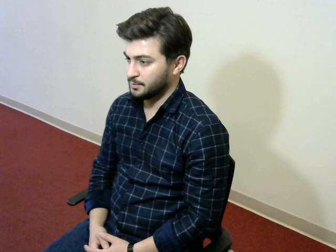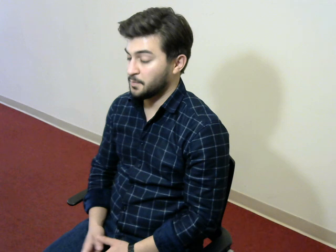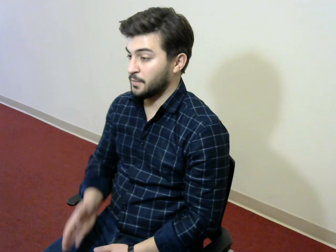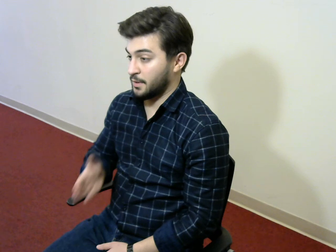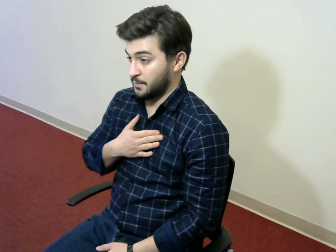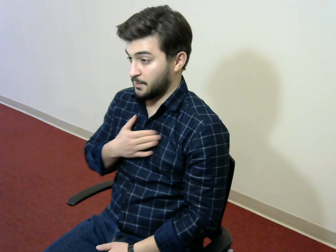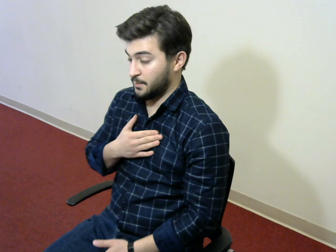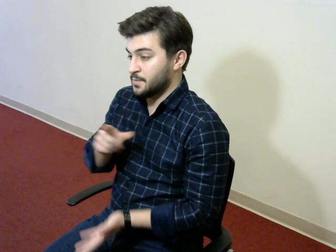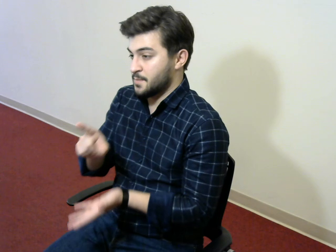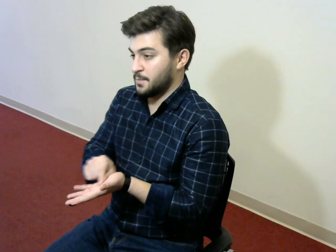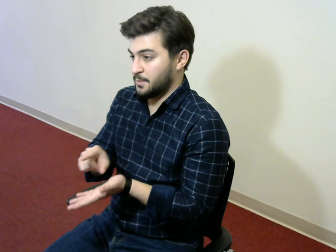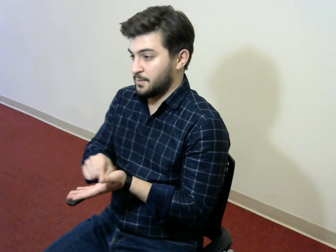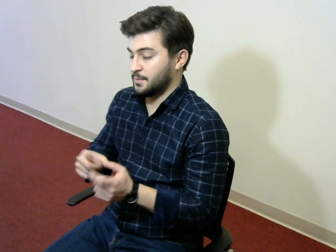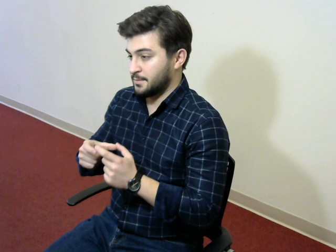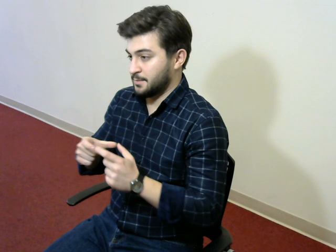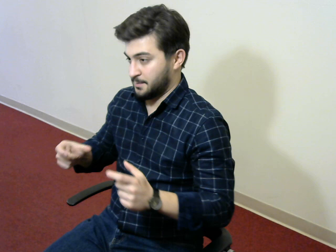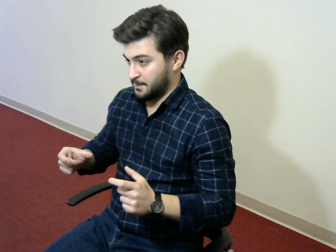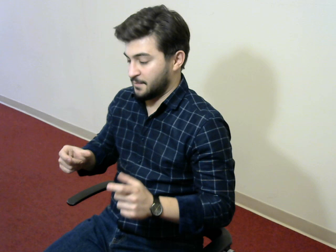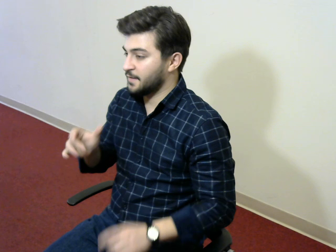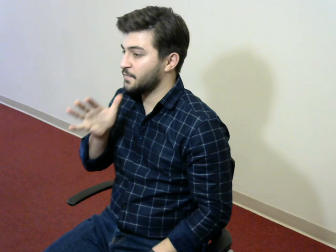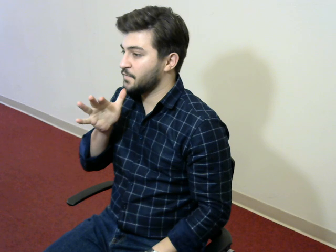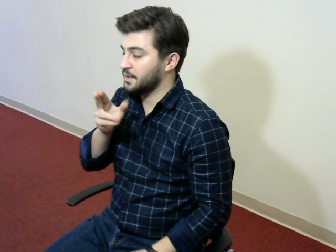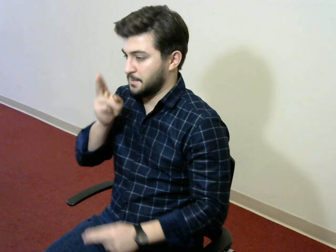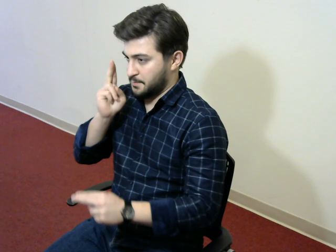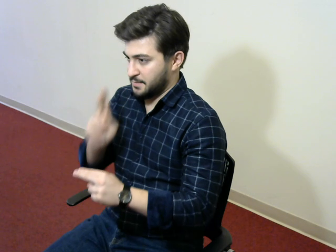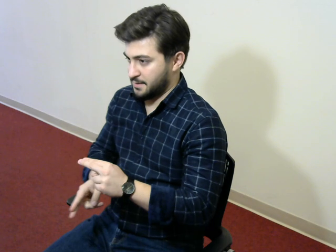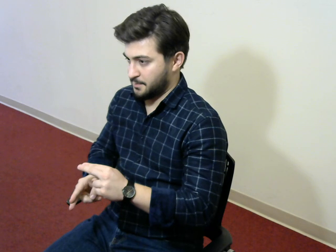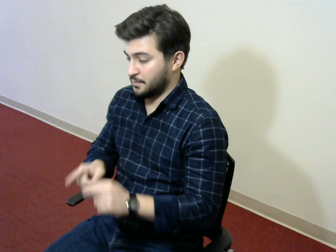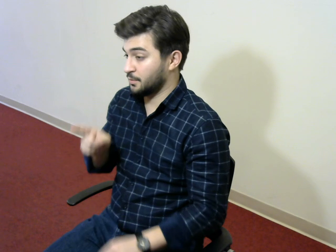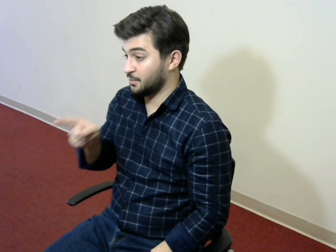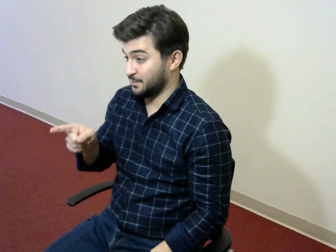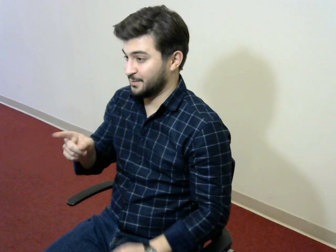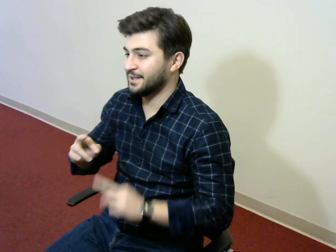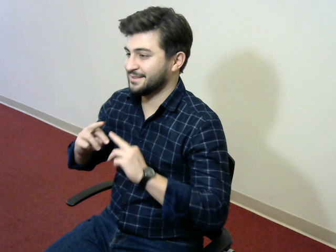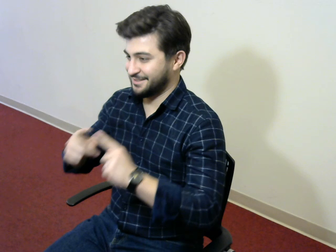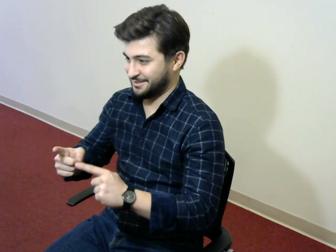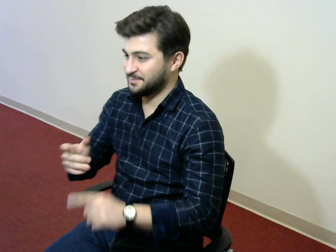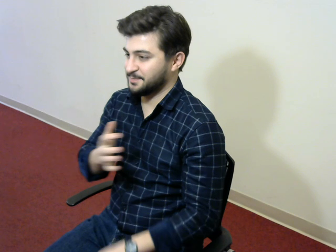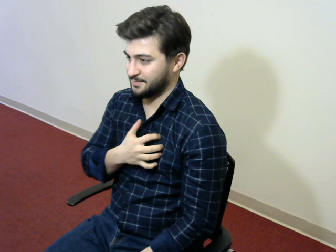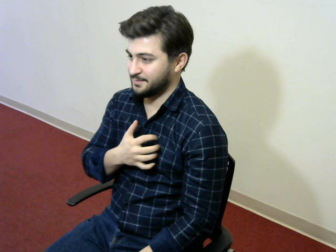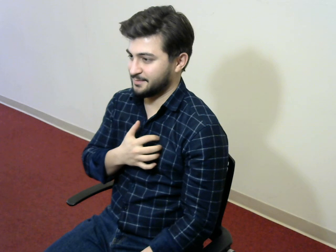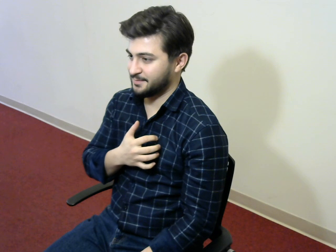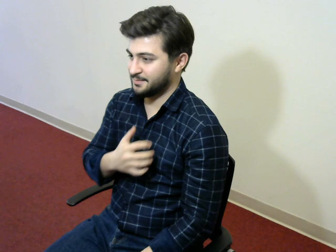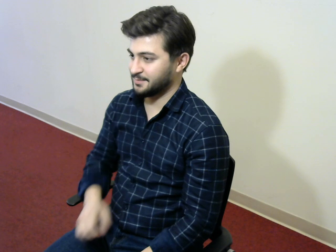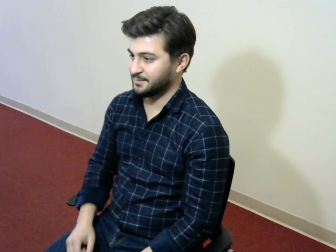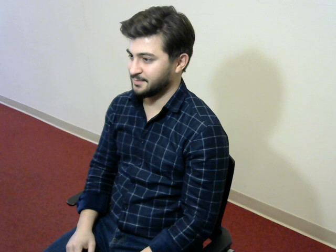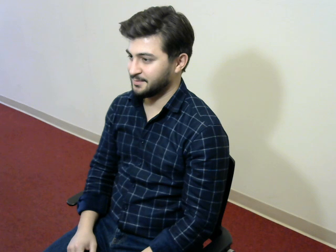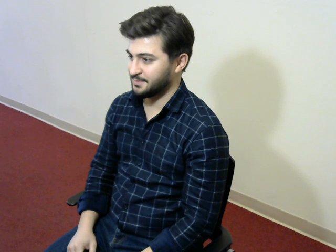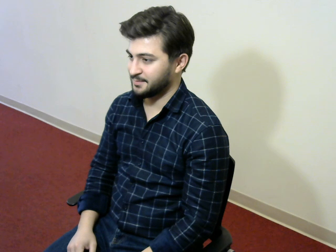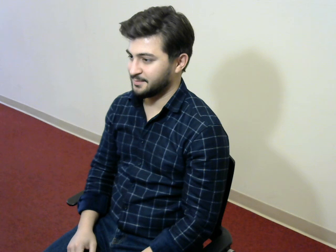Mənim pensiya kartımın müddəti bitib, onu dəyişmək istəyirəm